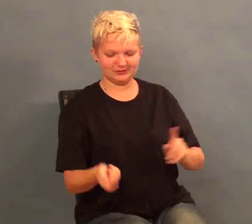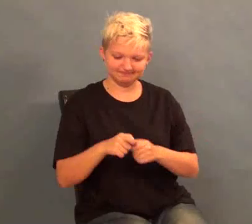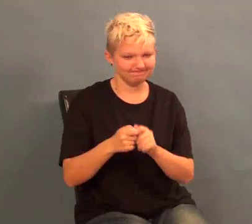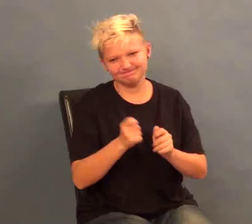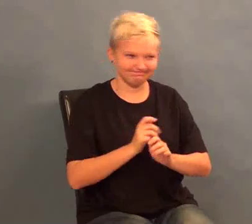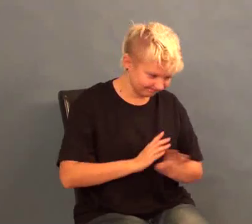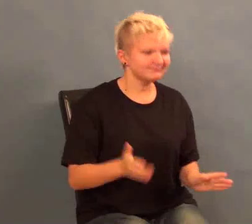Kończy pracę.